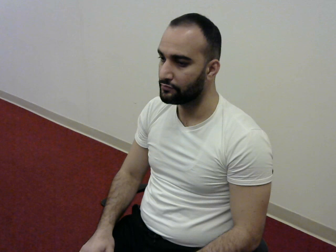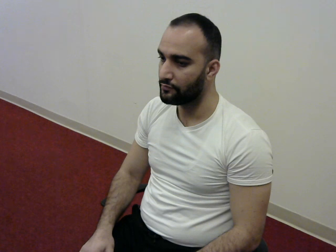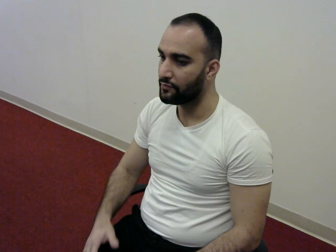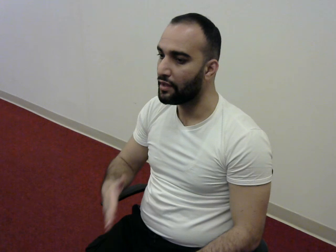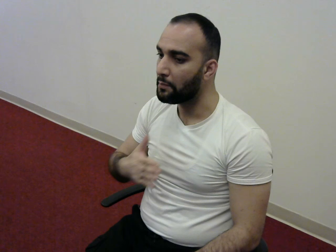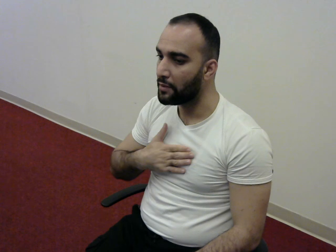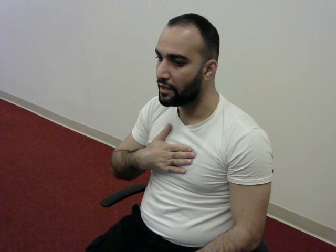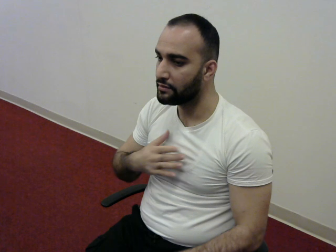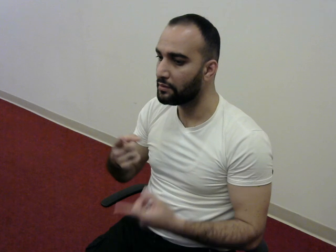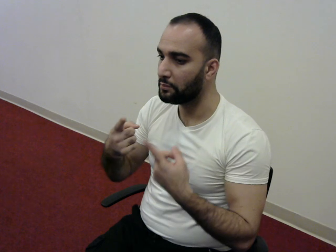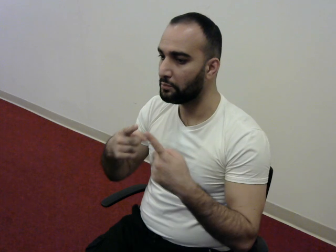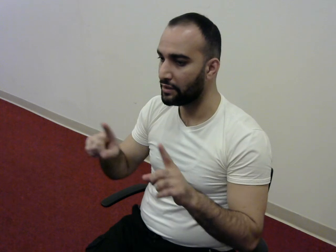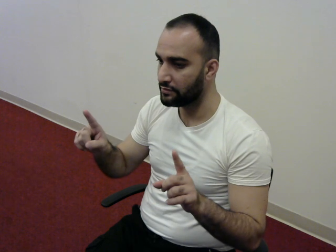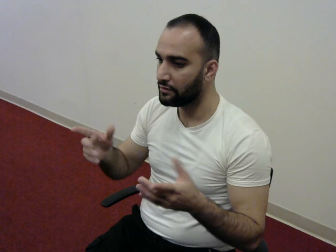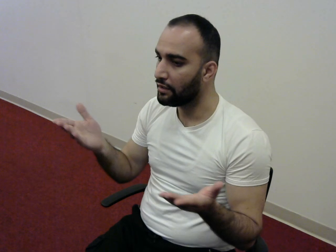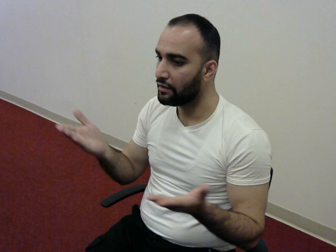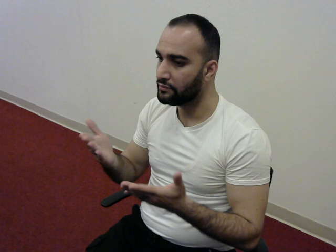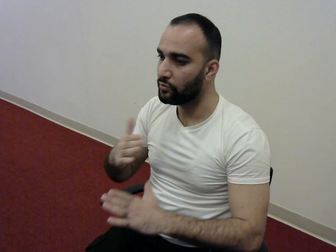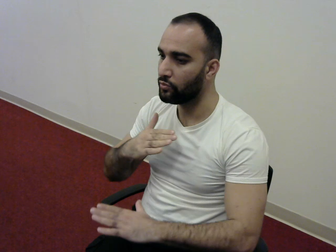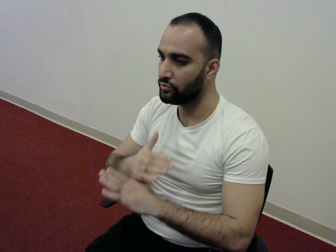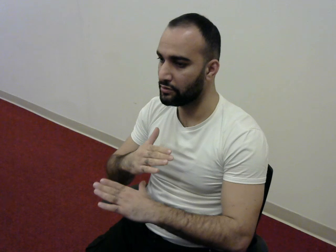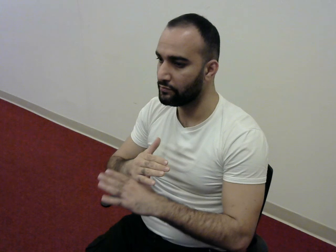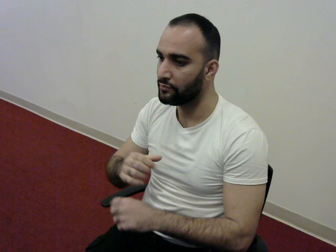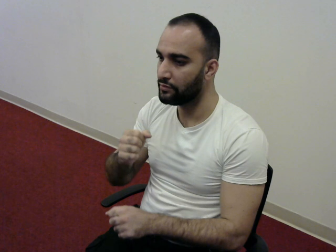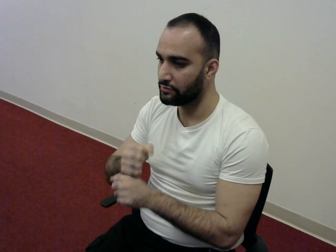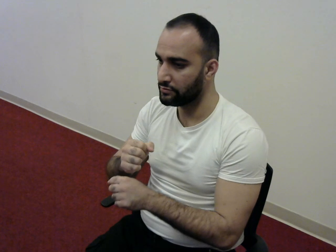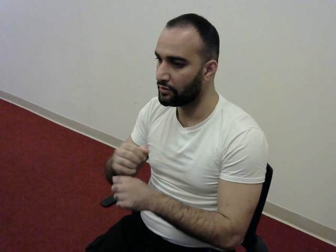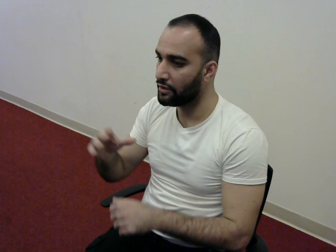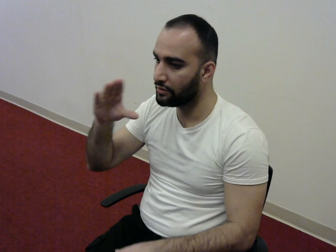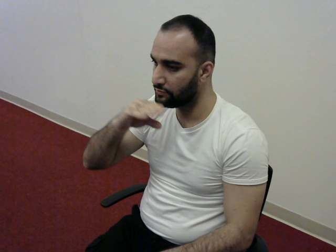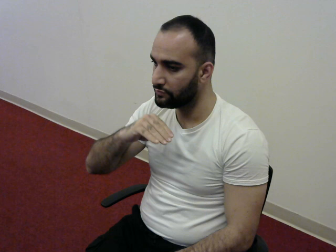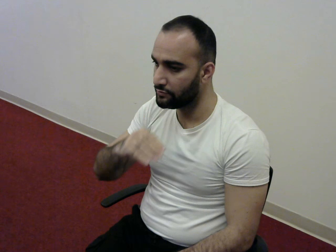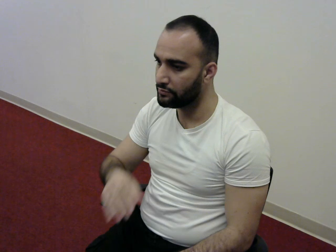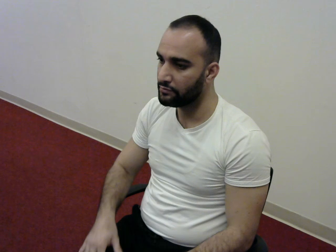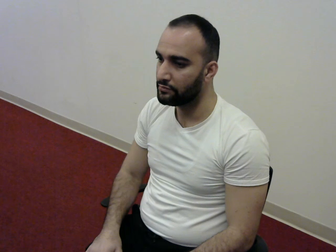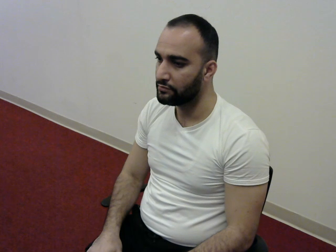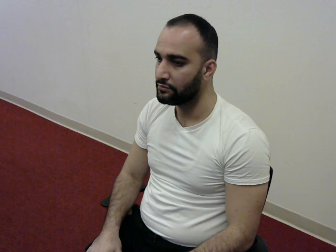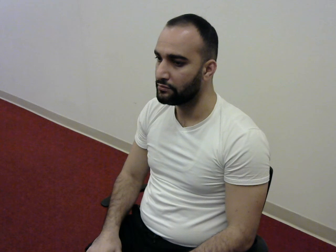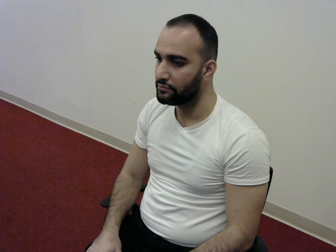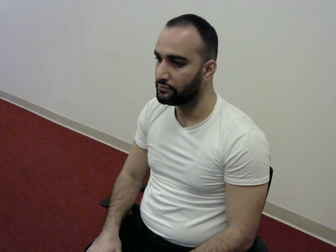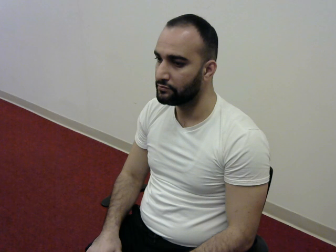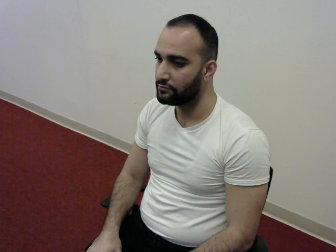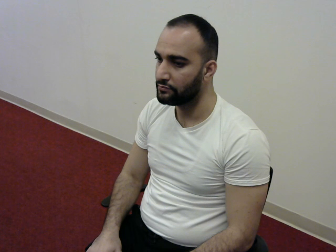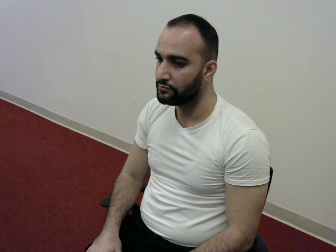Mənə başqa hansı köməkliyi edə bilərsiniz?